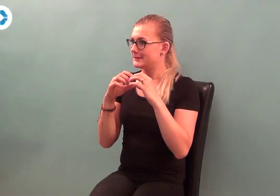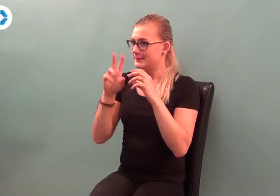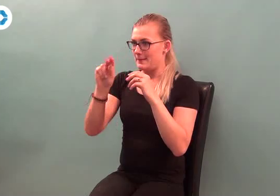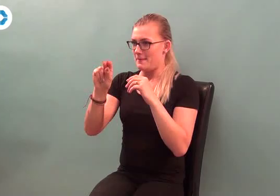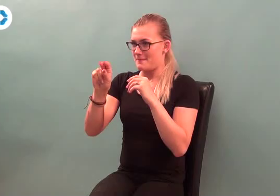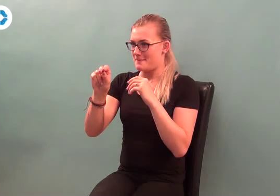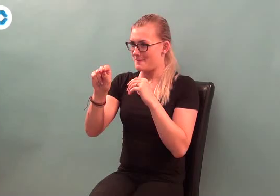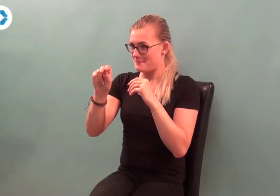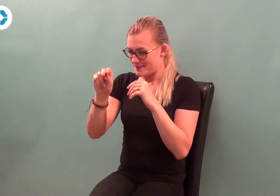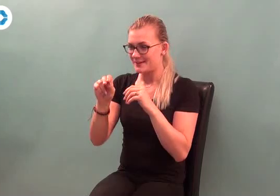Coś mówi.